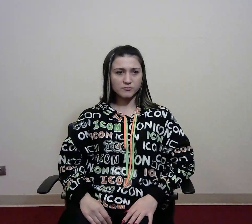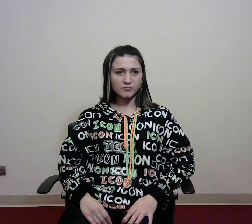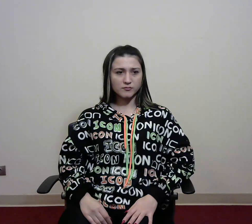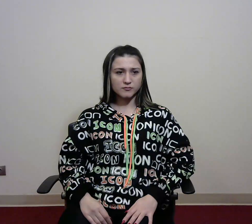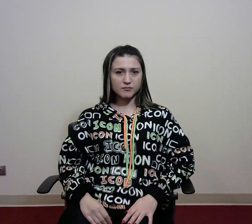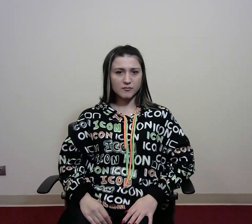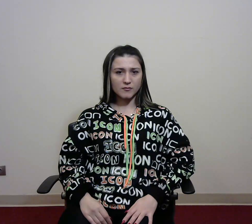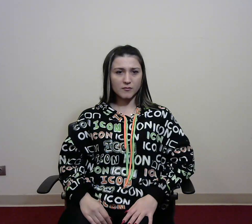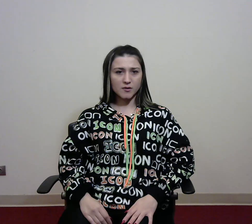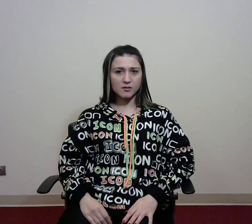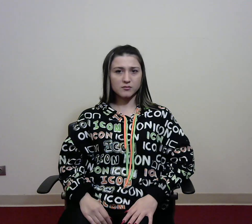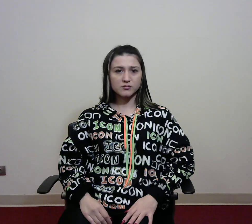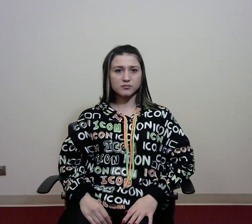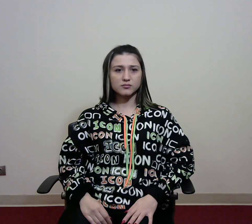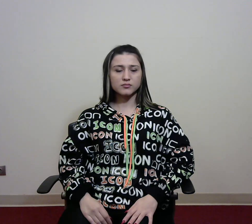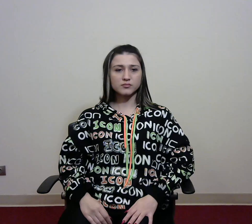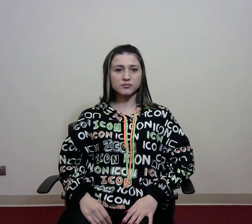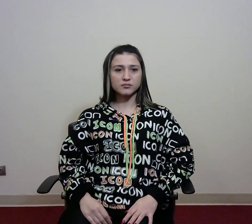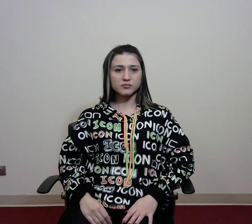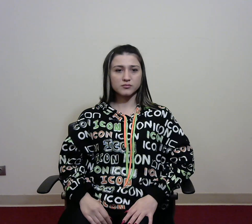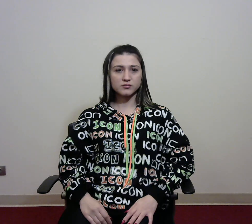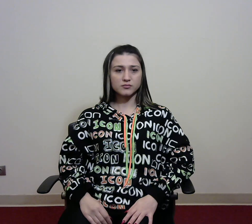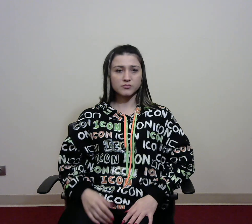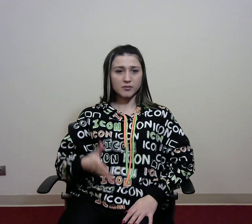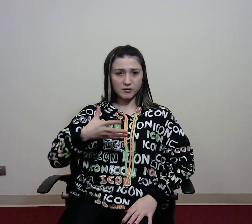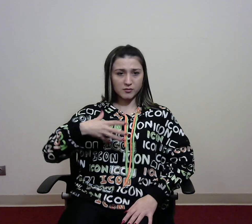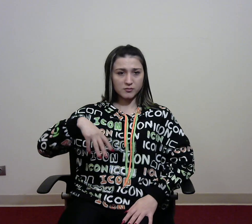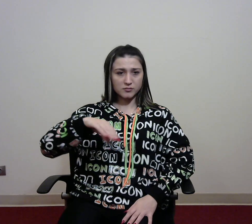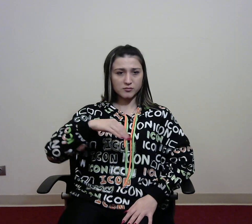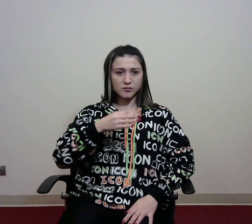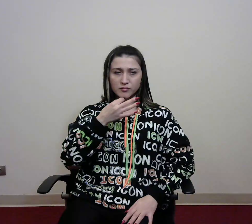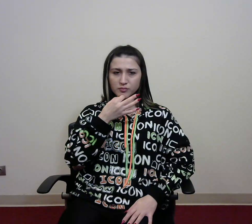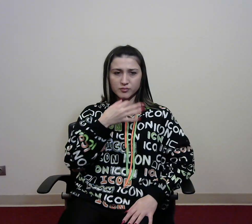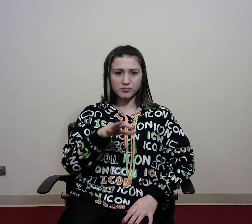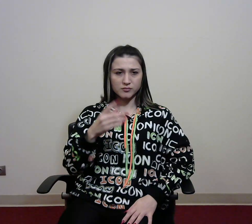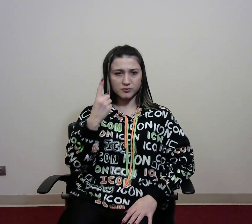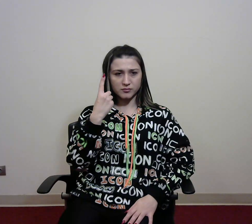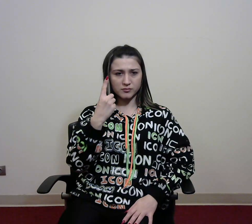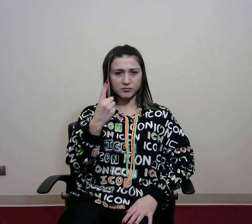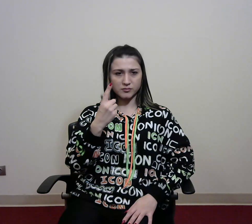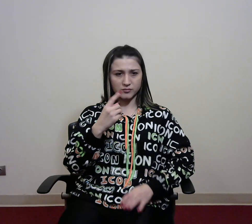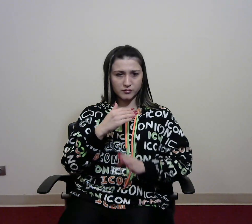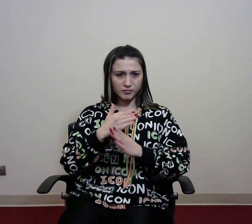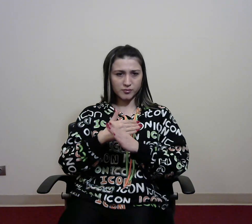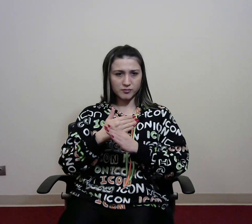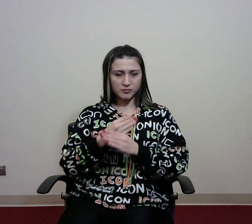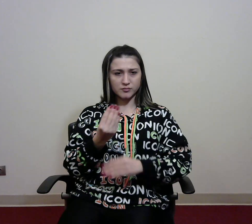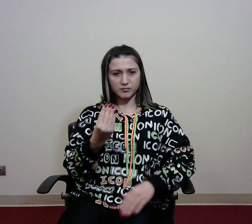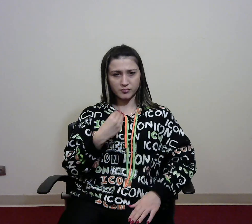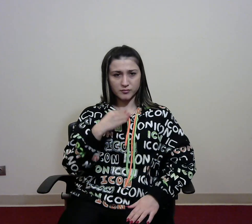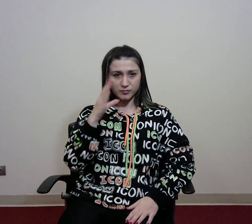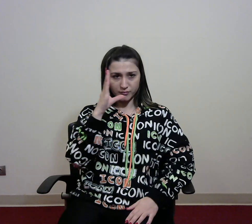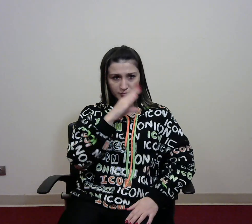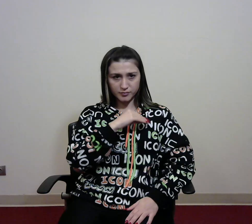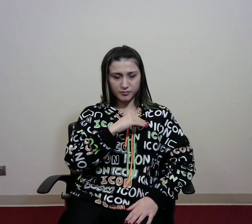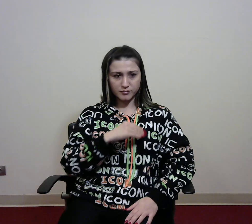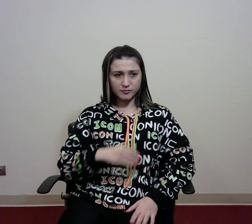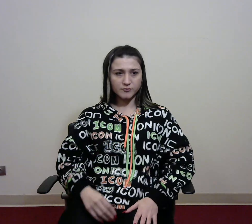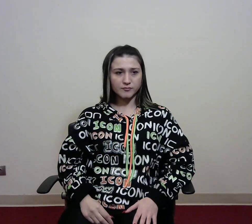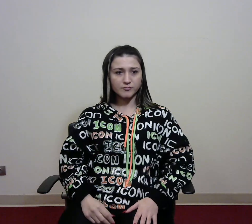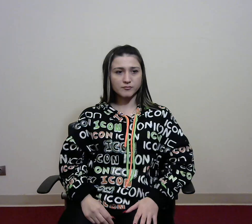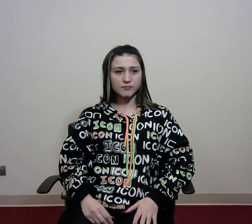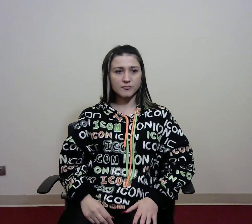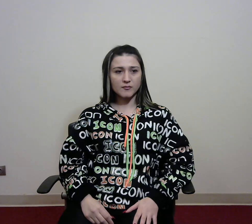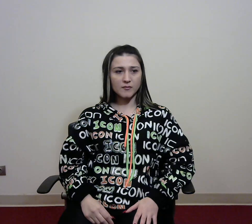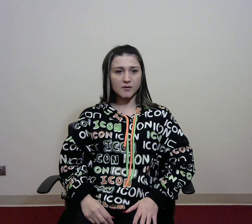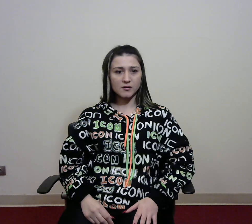Bizə hər hansı bir yardım düşürmü?